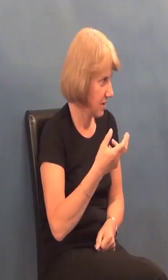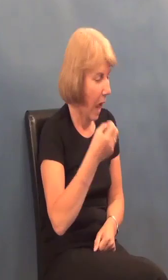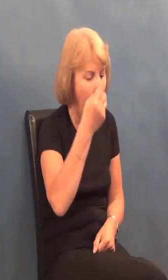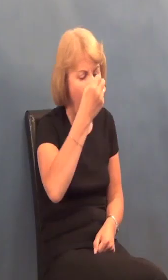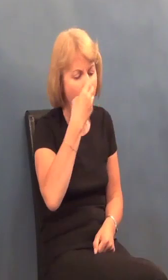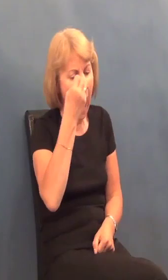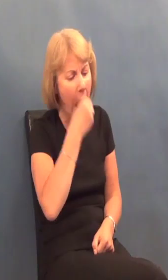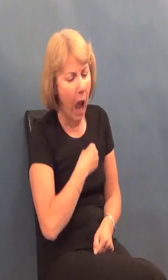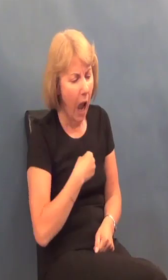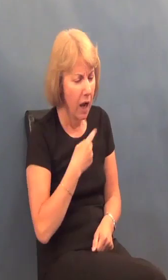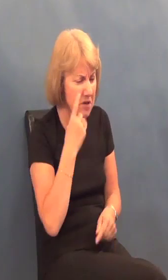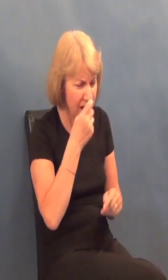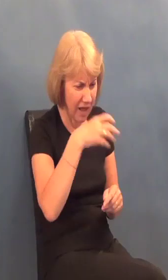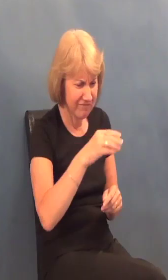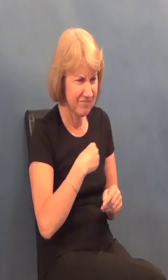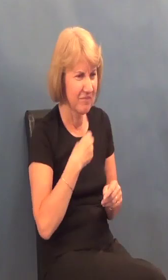Aaa, to prysznic. Myślałam, że to lampa.